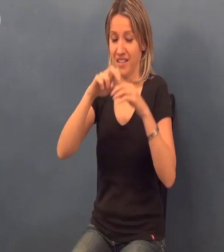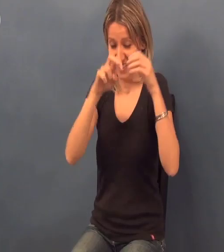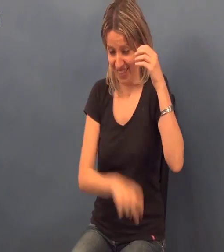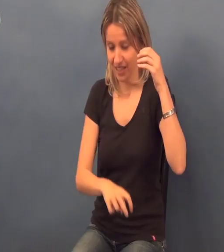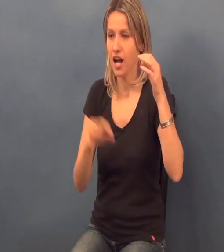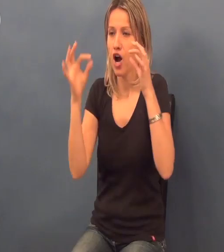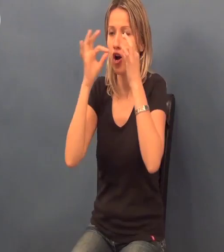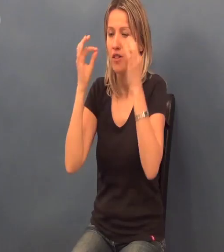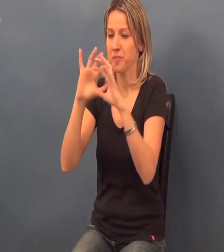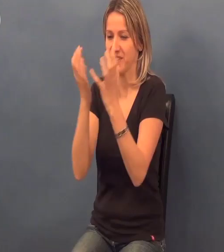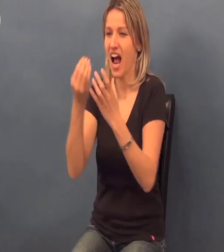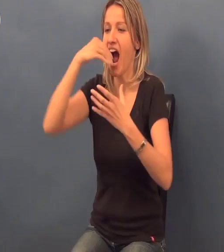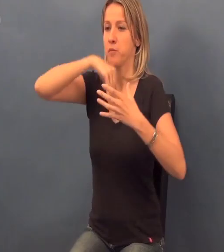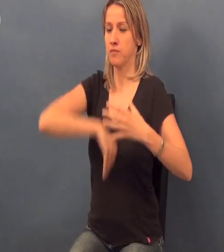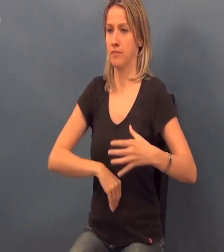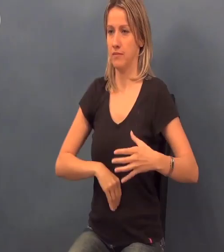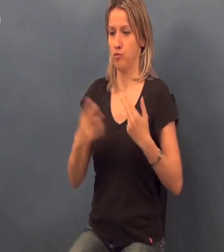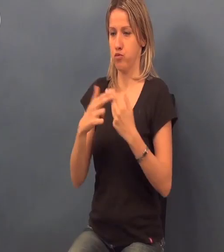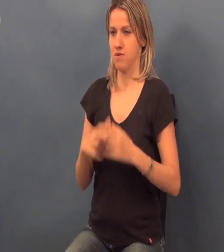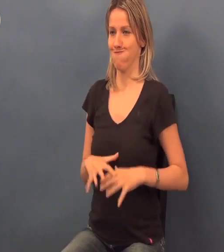Kot w rurze połknął tę kulę i teraz ma tyłek w kształcie kuli.